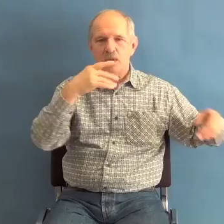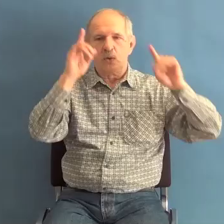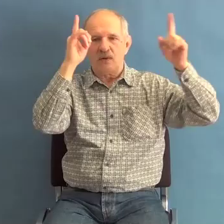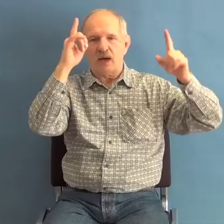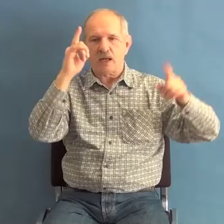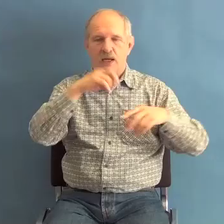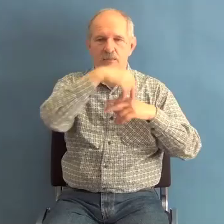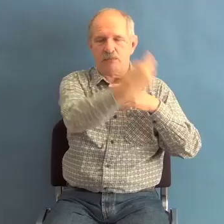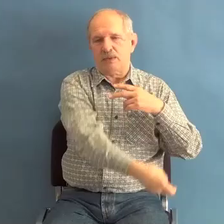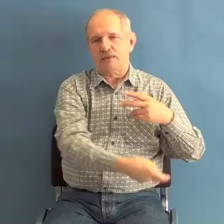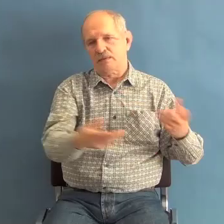Uwaga, można spaść.